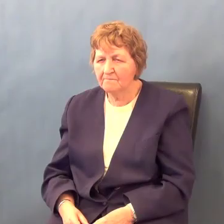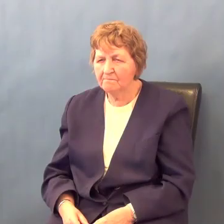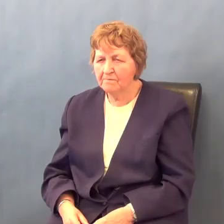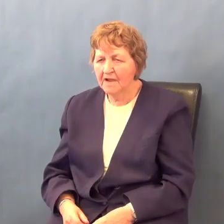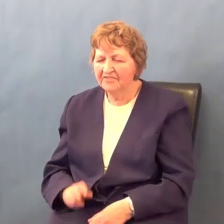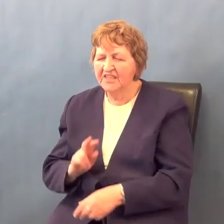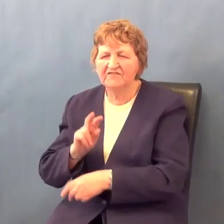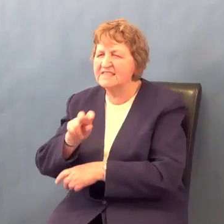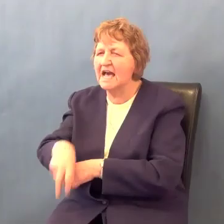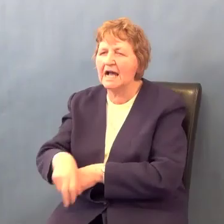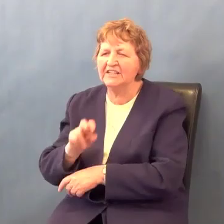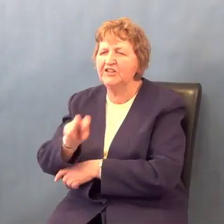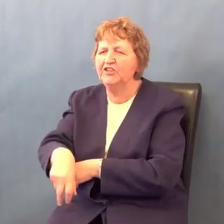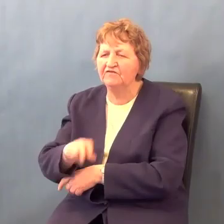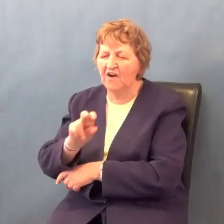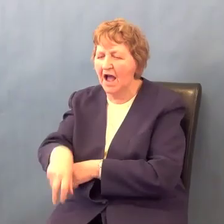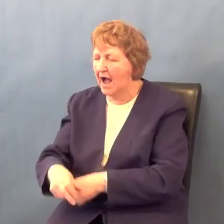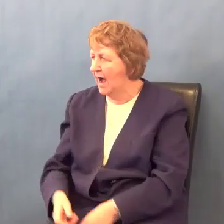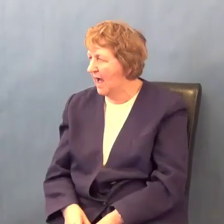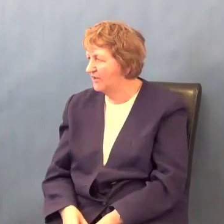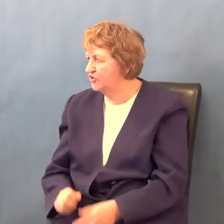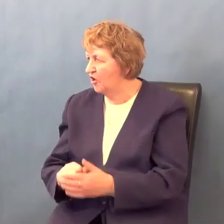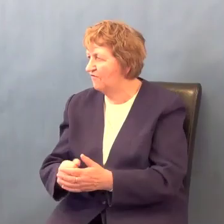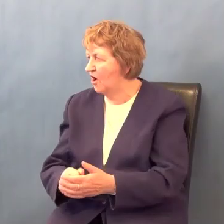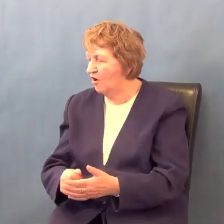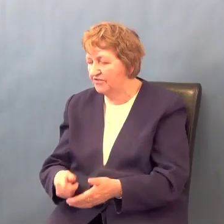Nie wskakiwać do wody.